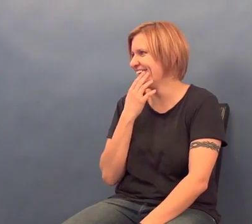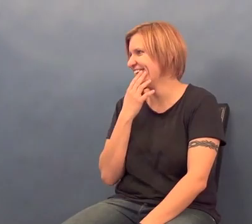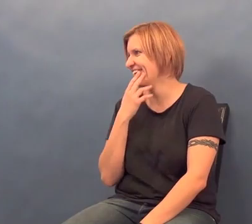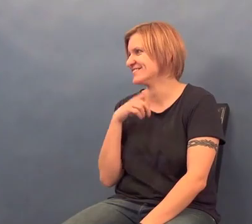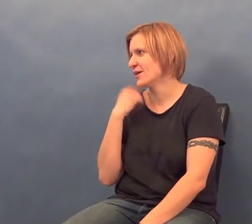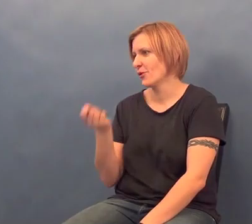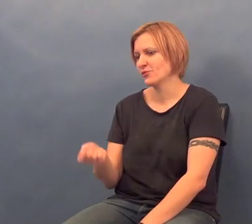Samobójstwo.